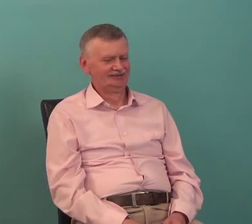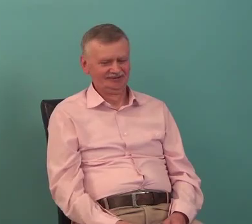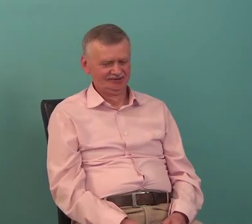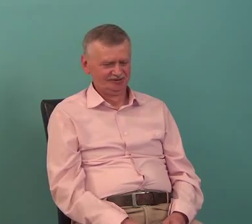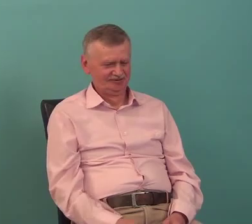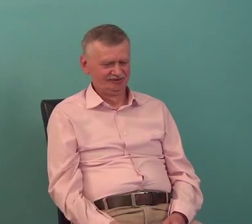Nie ma.